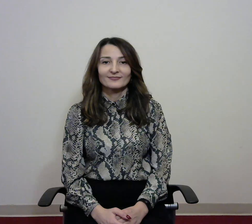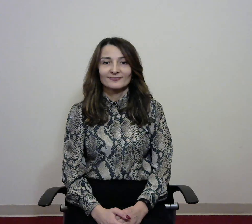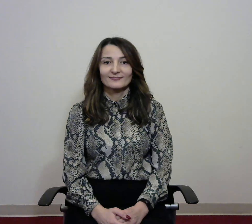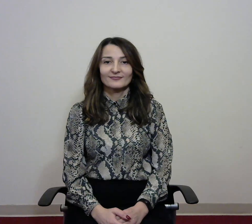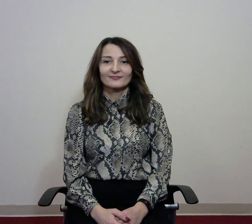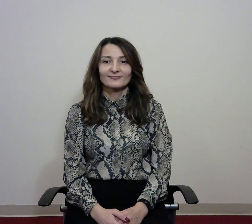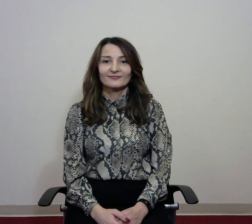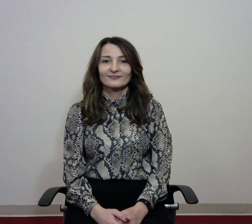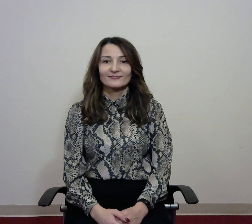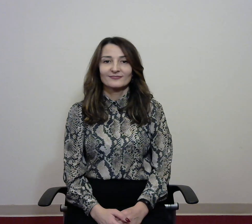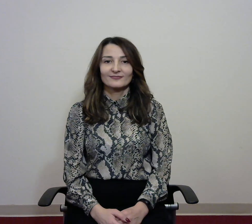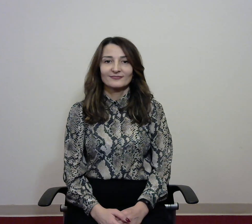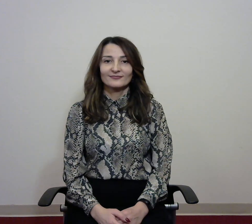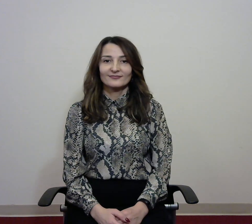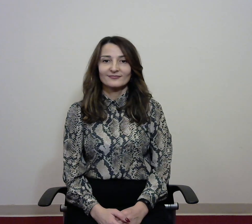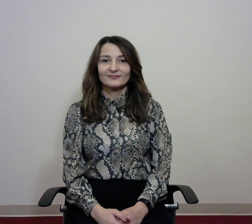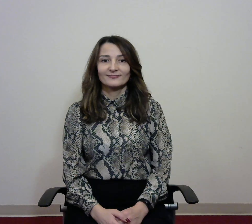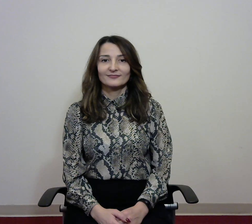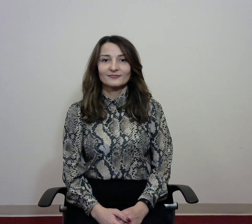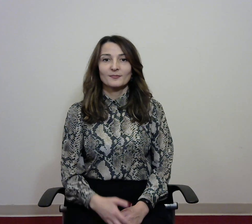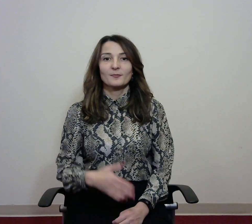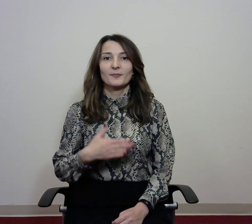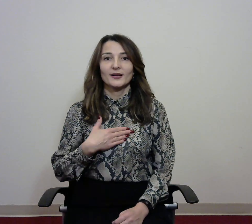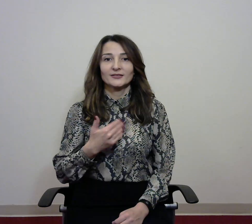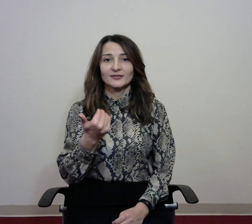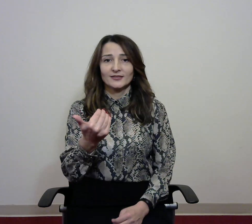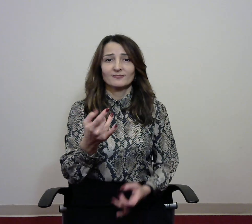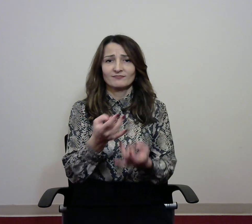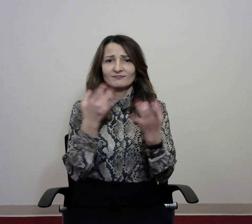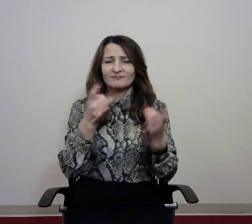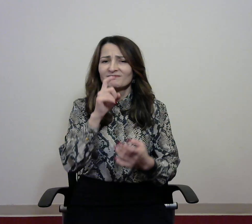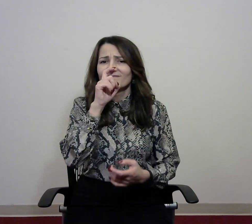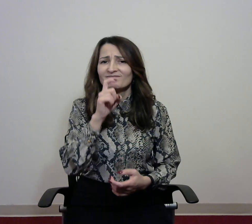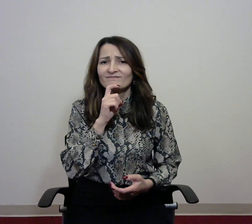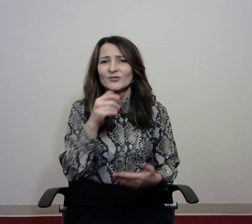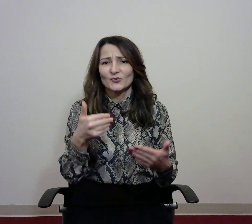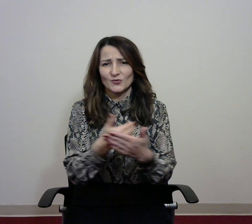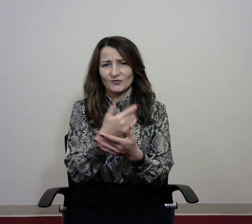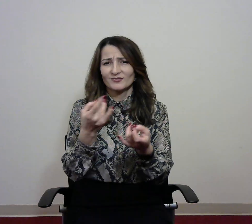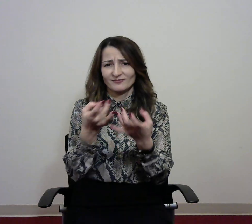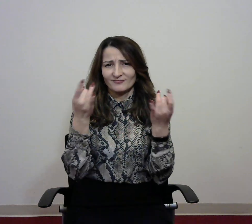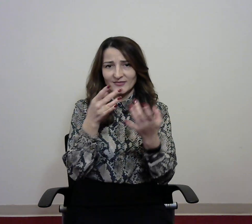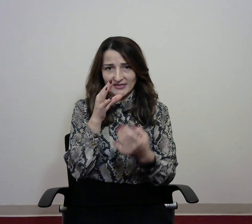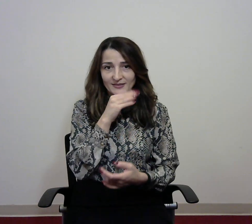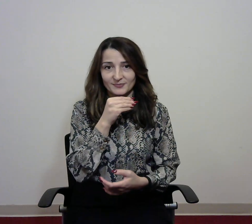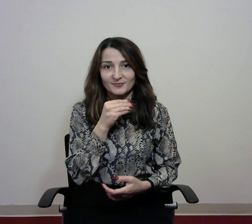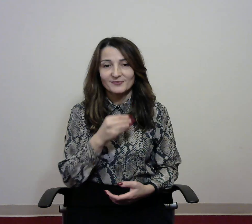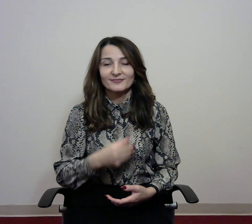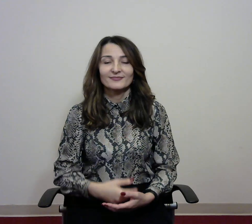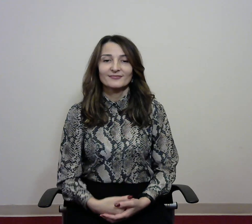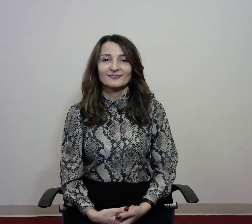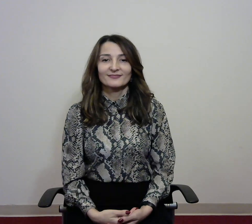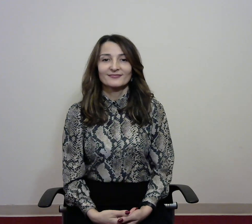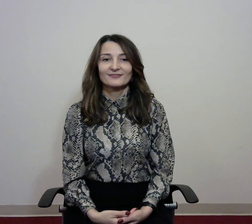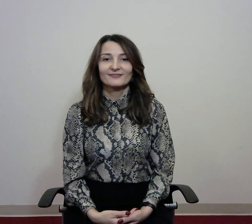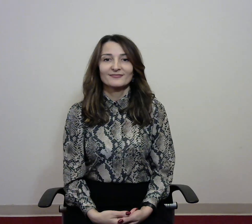Mən sizin dediklərinizi başa düşmədim, yenidən izah edə bilərsinizmi?